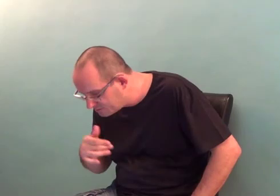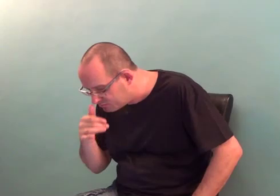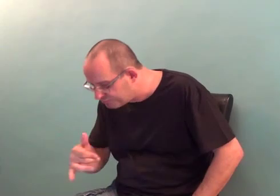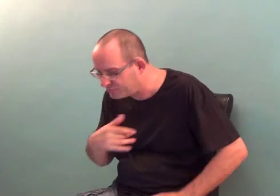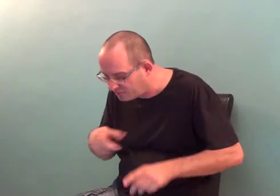Nie mogę.